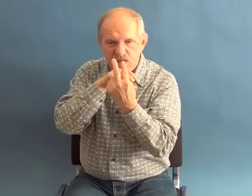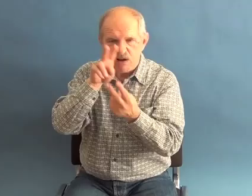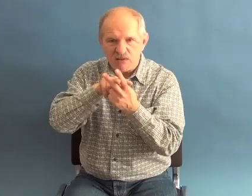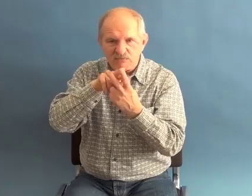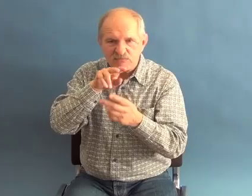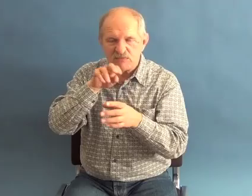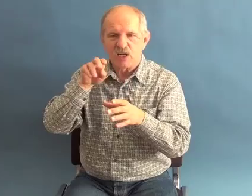Patrzą na siebie, chcąc zaatakować.